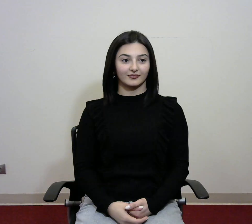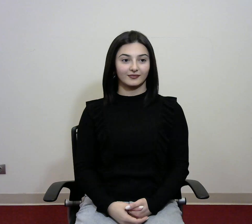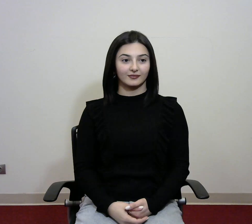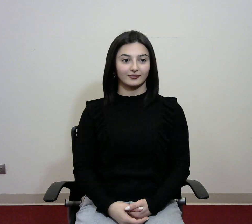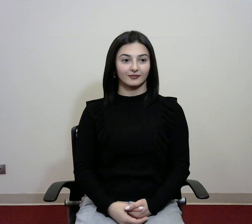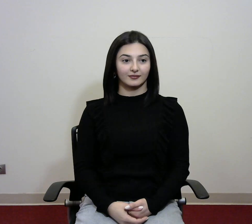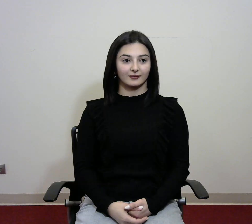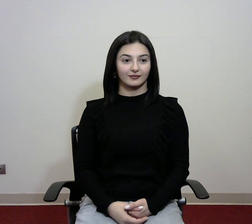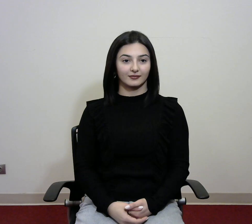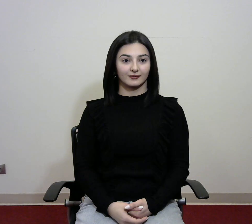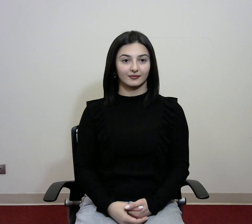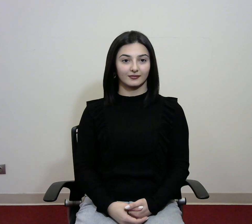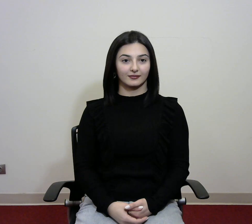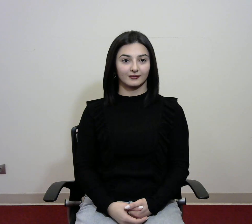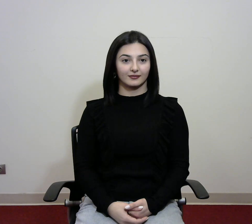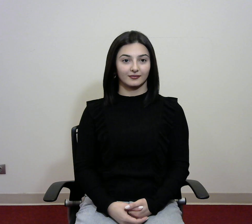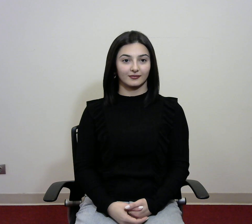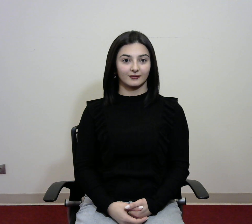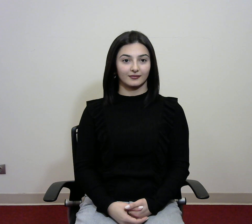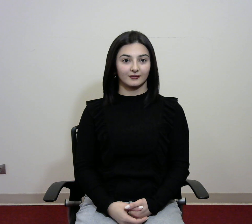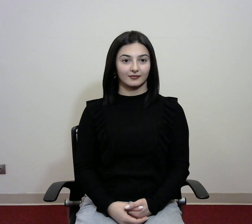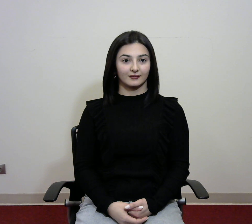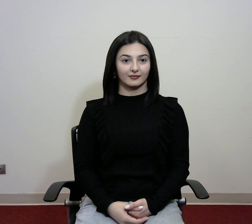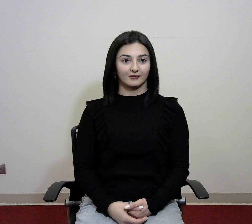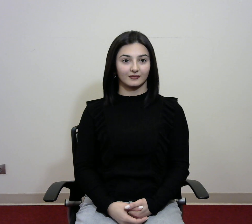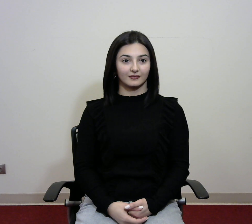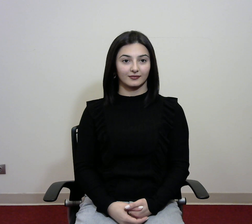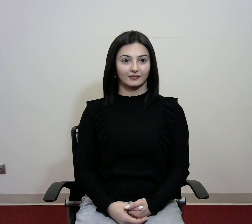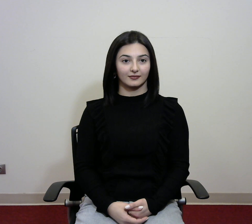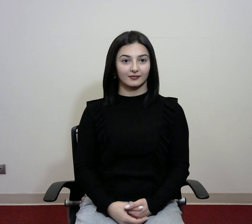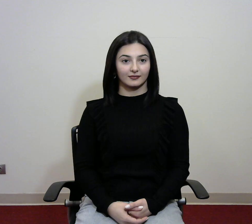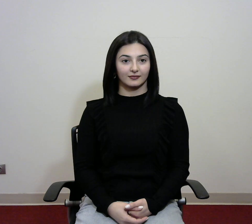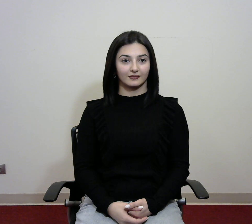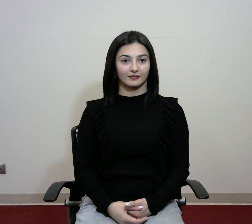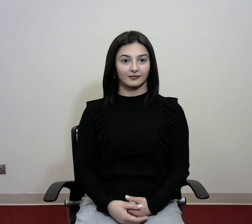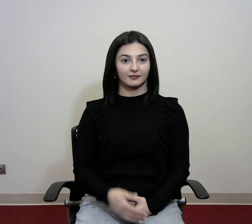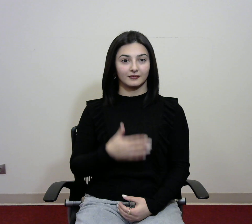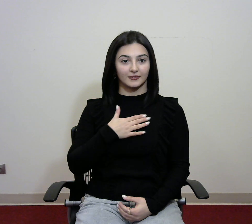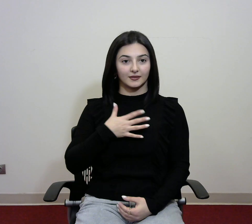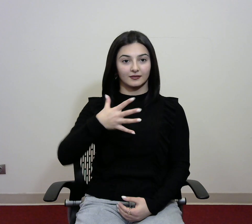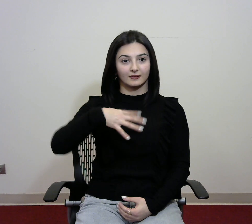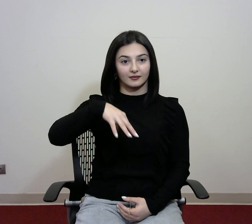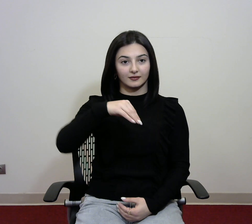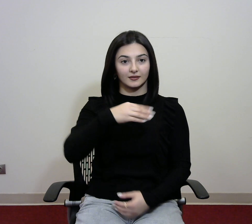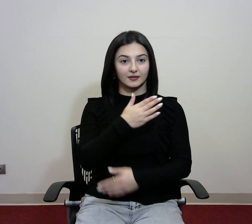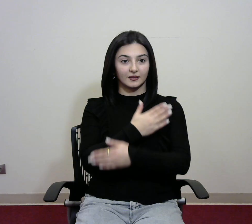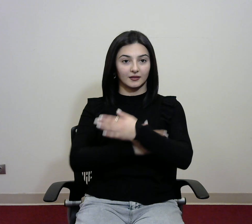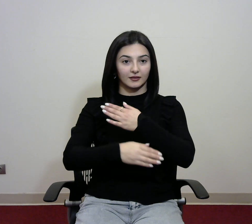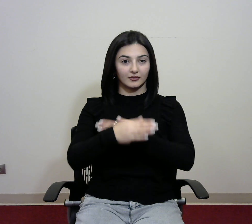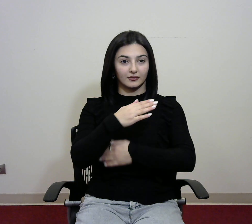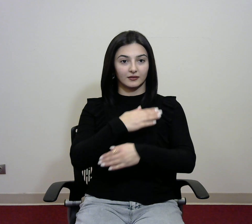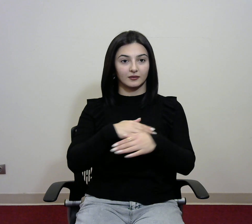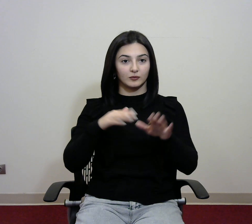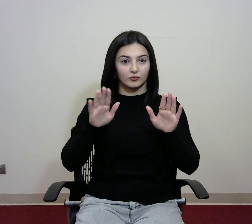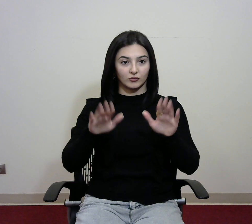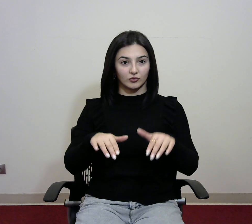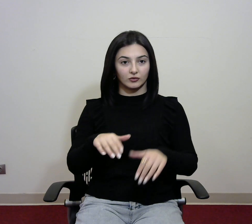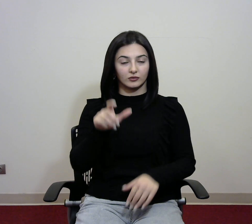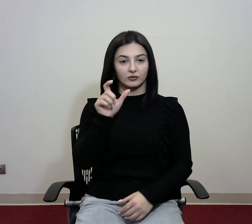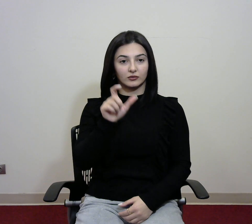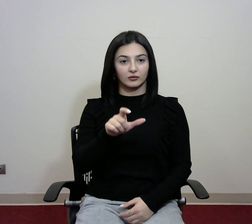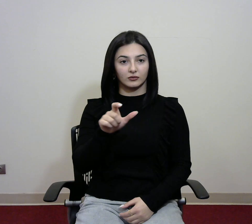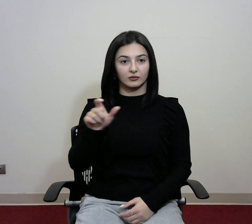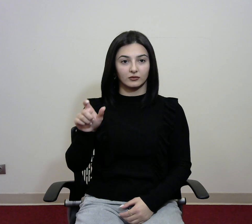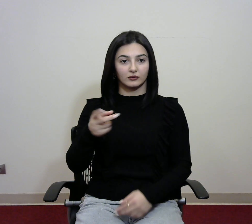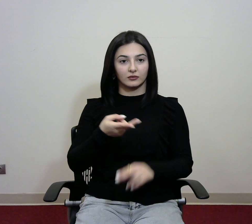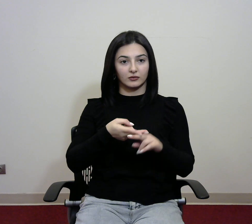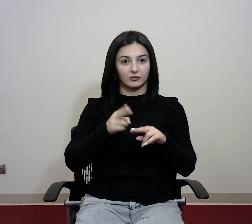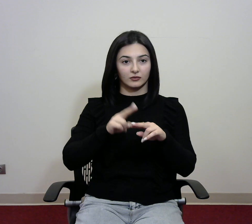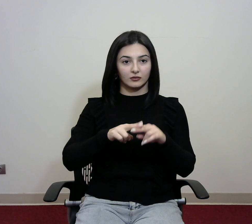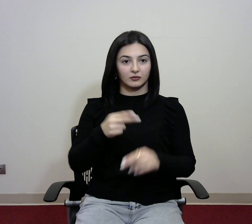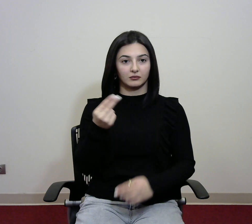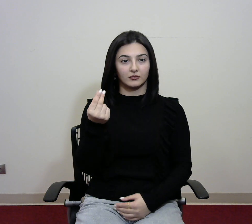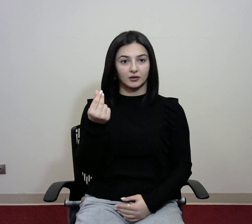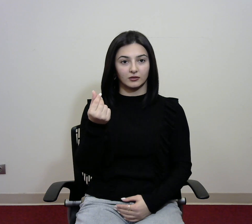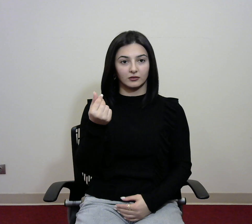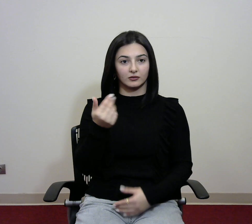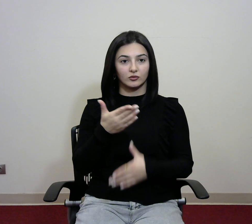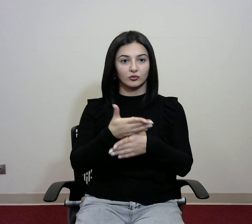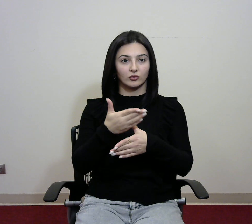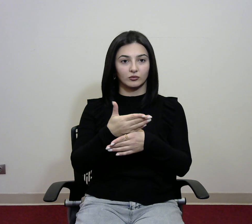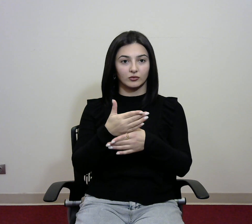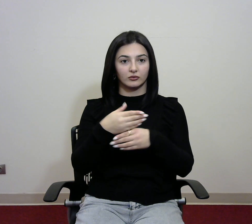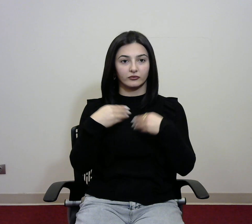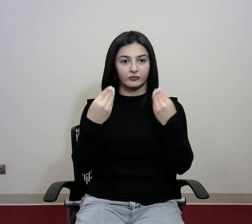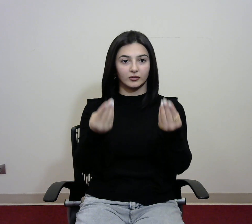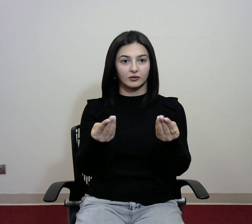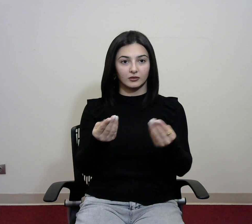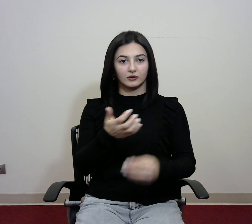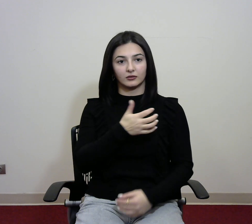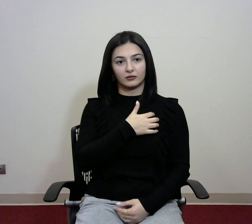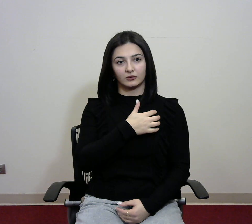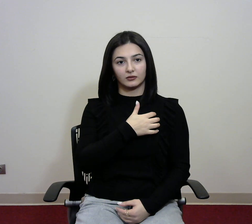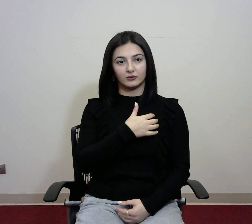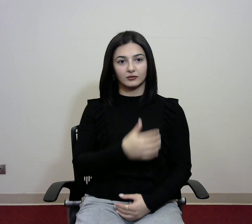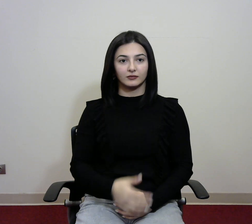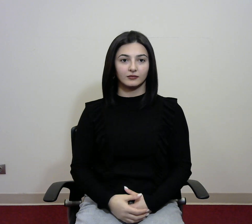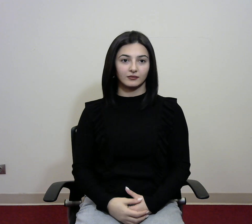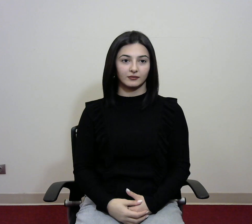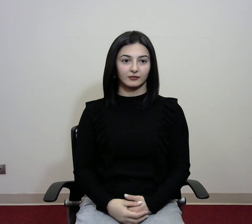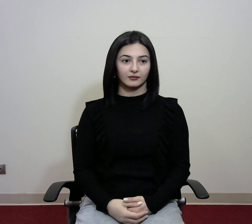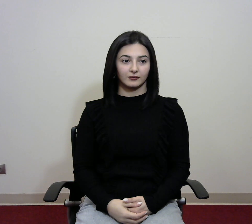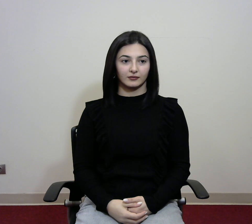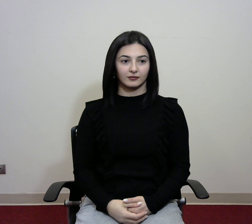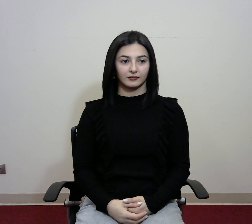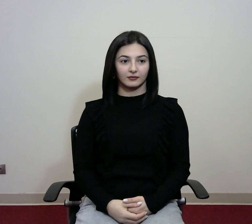Biz əlilliyi olan şəxslər üçün pul yardım vermək istəyirik